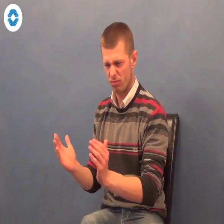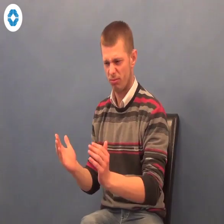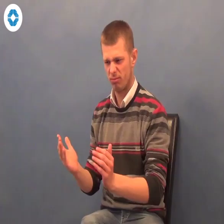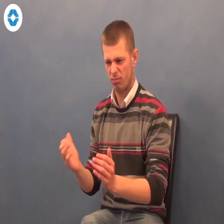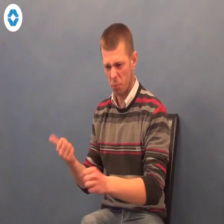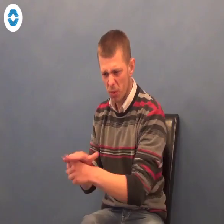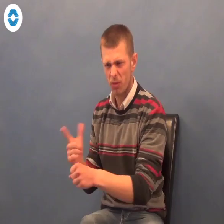Pierwszy z prawej, pełen, drugi pełen.